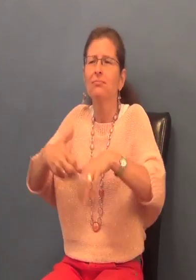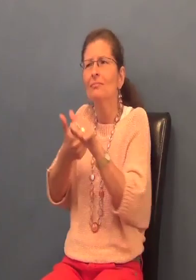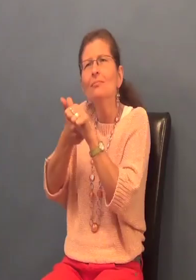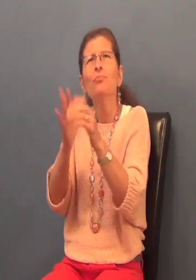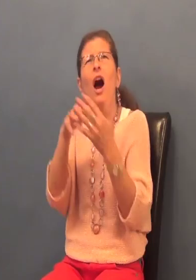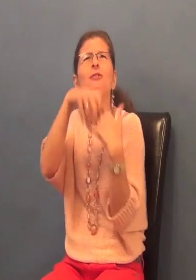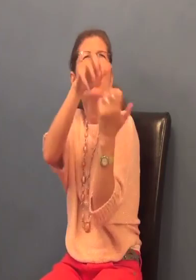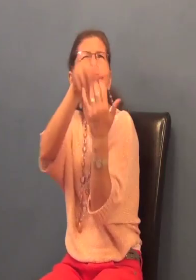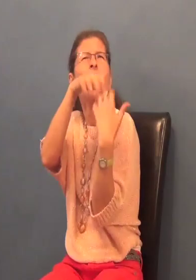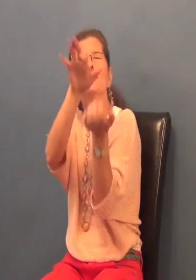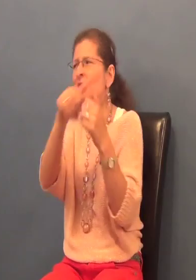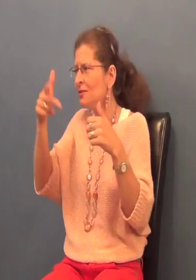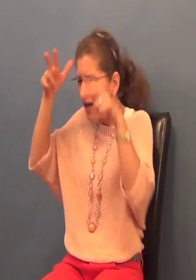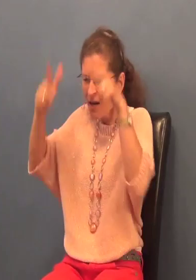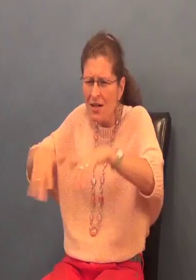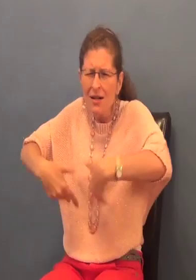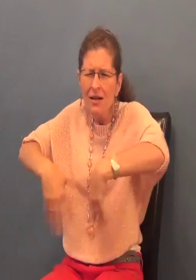Zaczął szczekać na biegnącego jelenia.